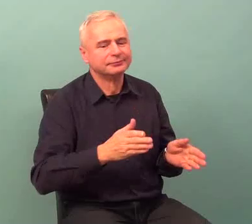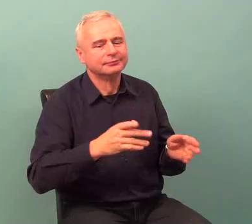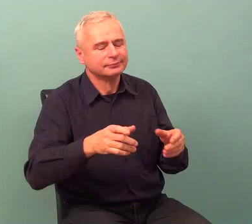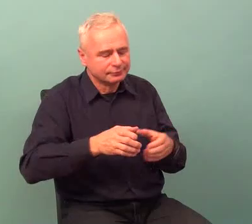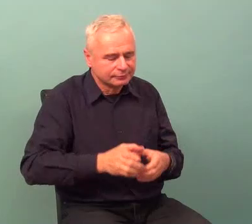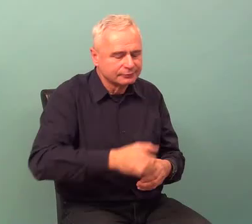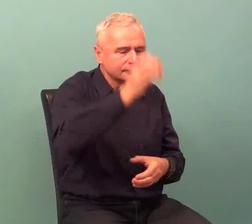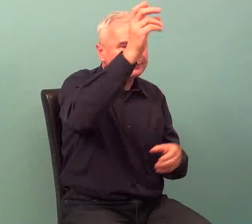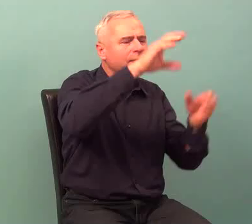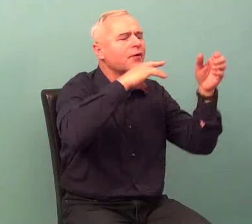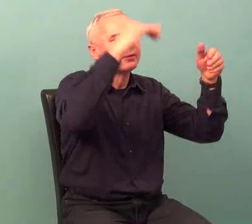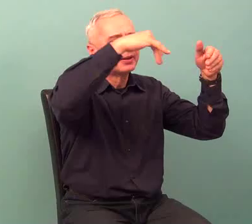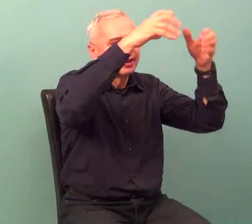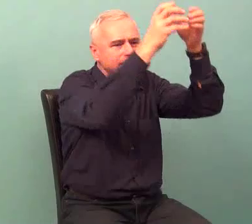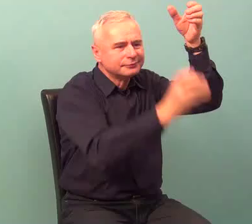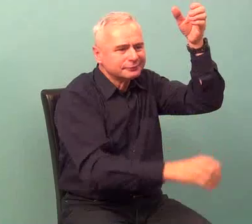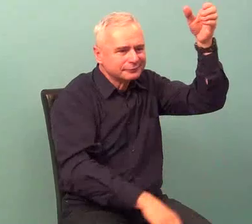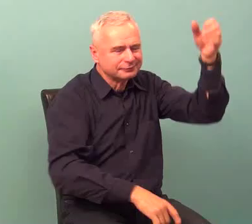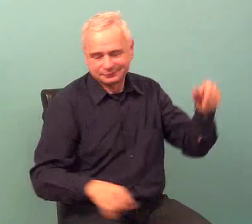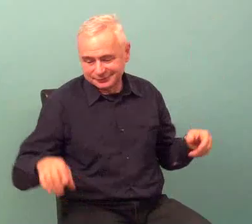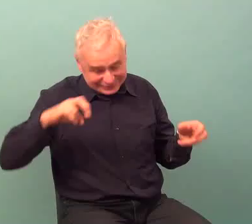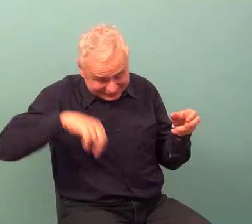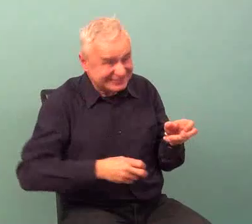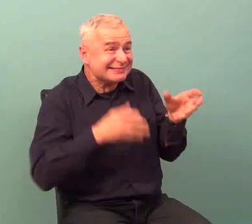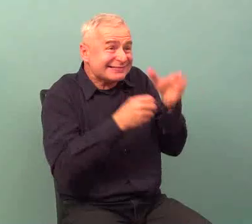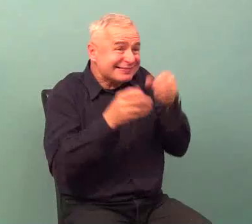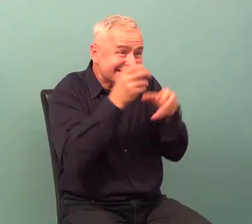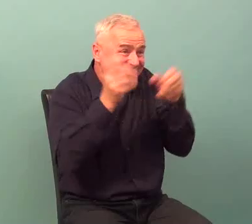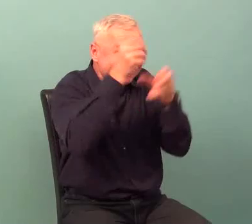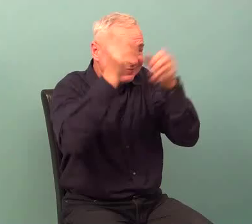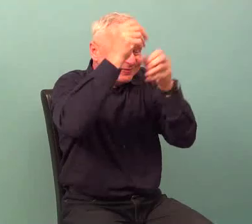Kot wspina się w środku rury, rynny, w której leci woda.